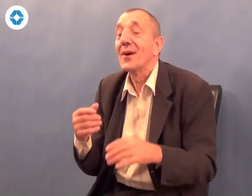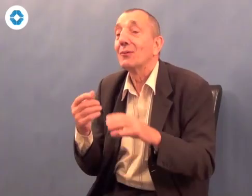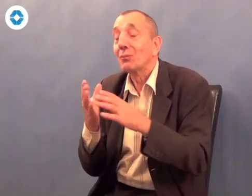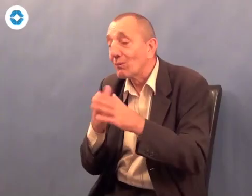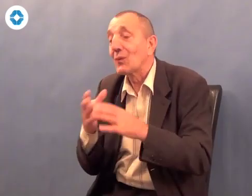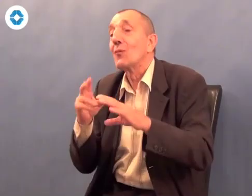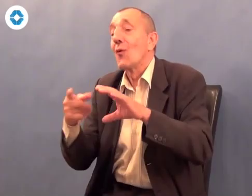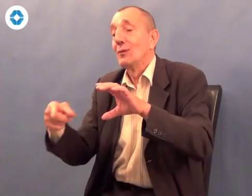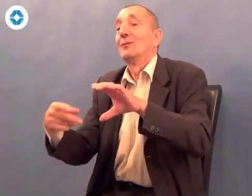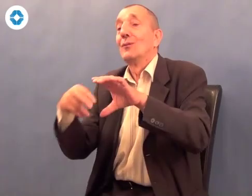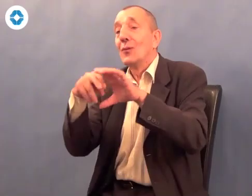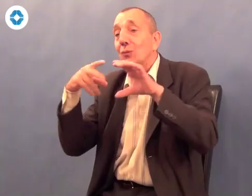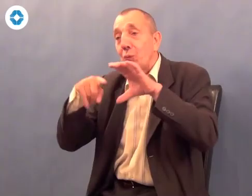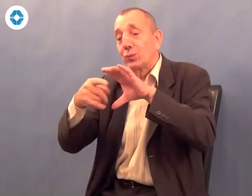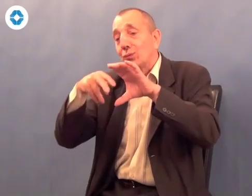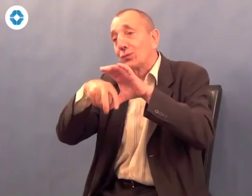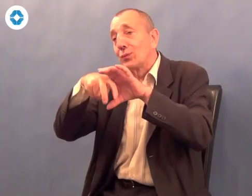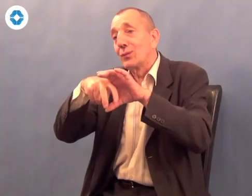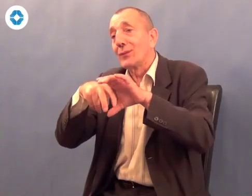Schowała się, w środku dziurawego pnia siedziała.